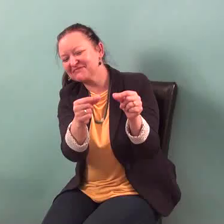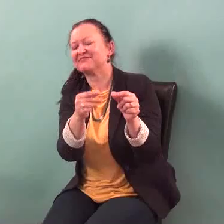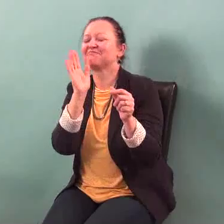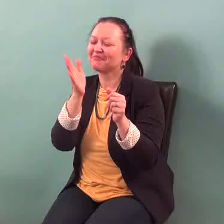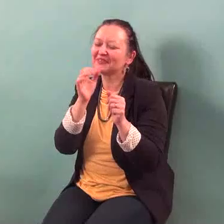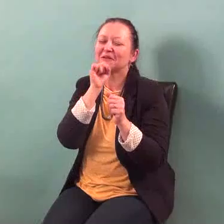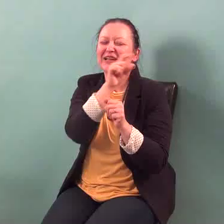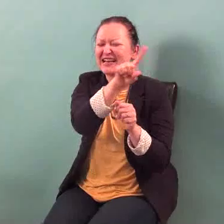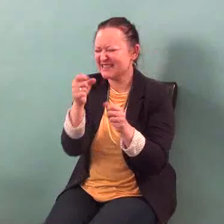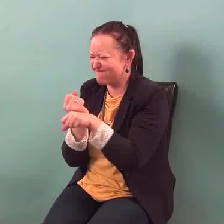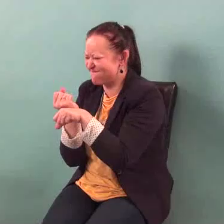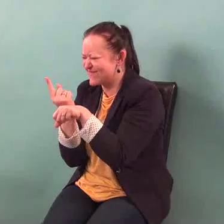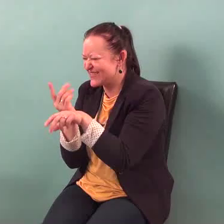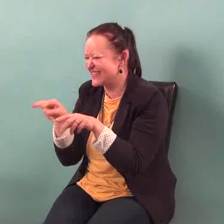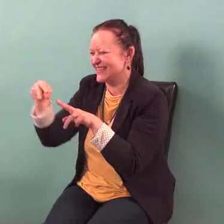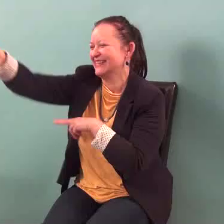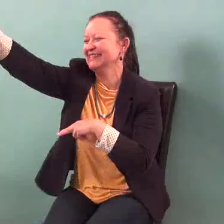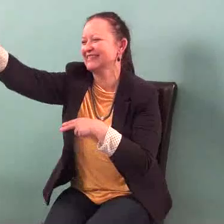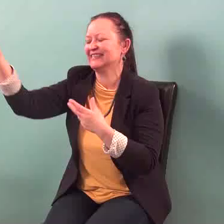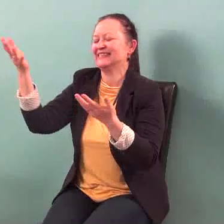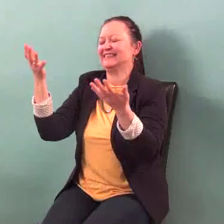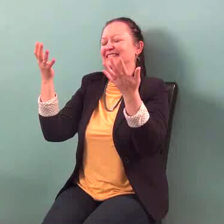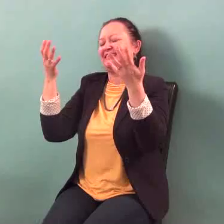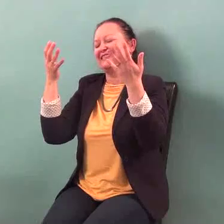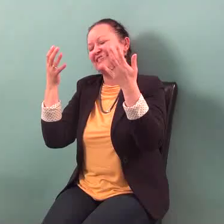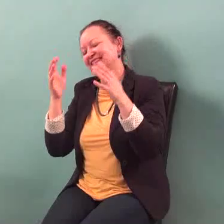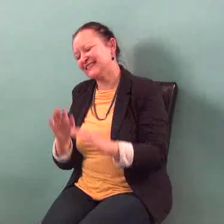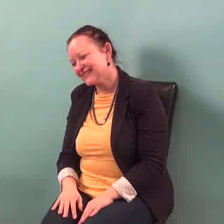Babcia wyrzuca kota i on spada.